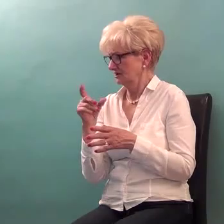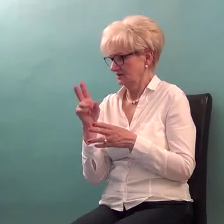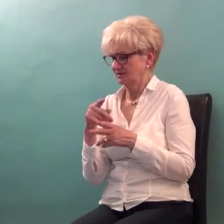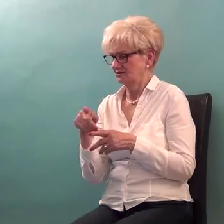Kiedy?